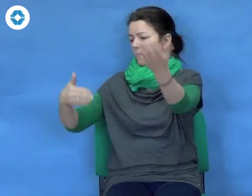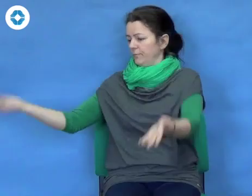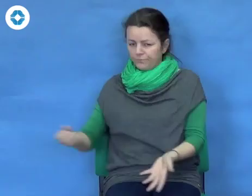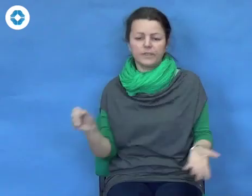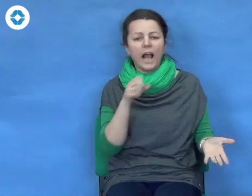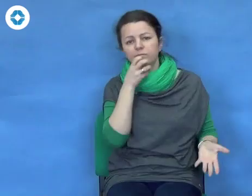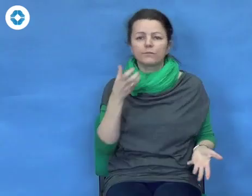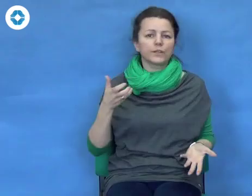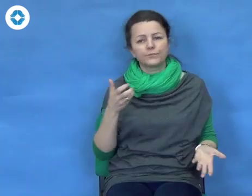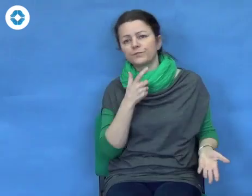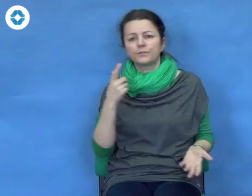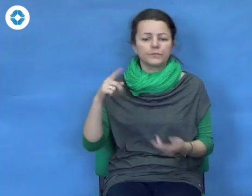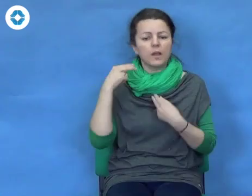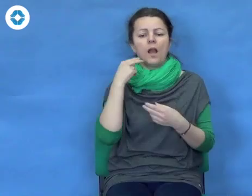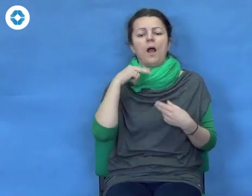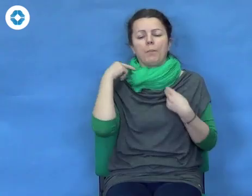Chłopcy szli dalej, jedząc gruszki, aż doszli do mężczyzny na drzewie.